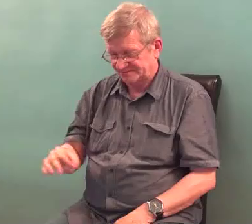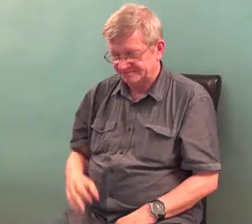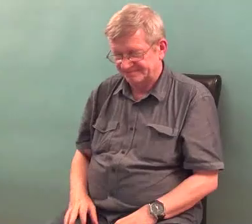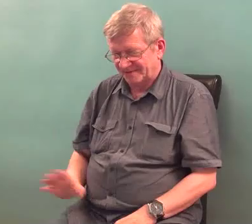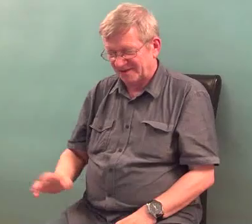Koniec.